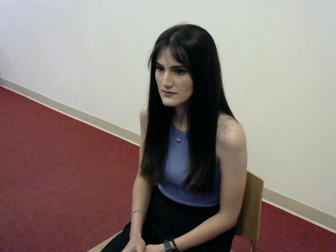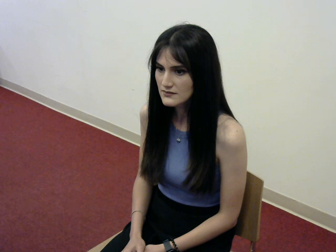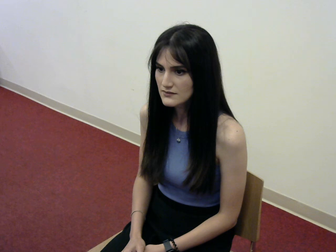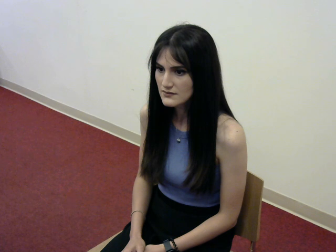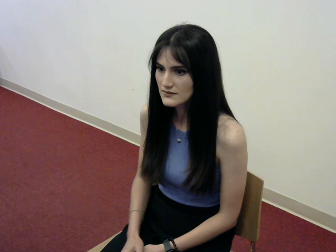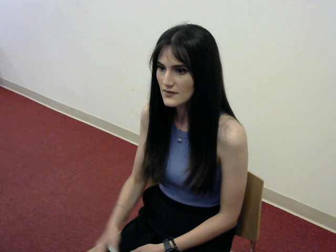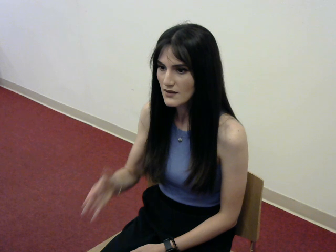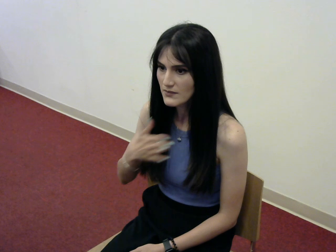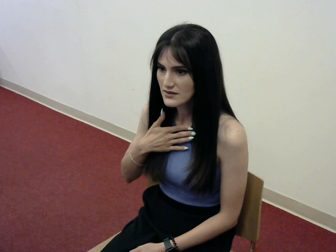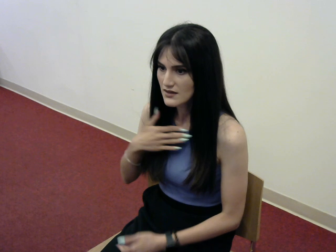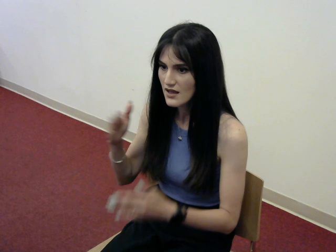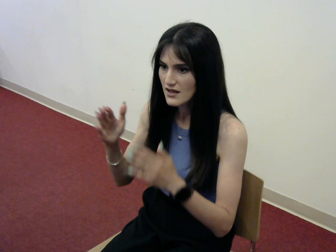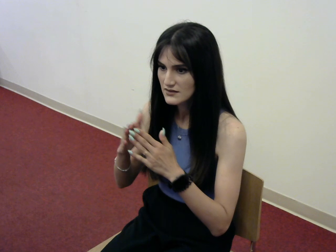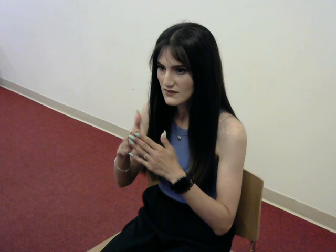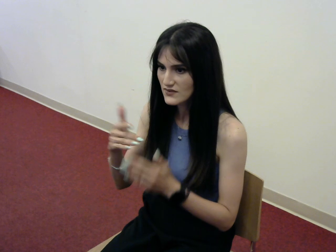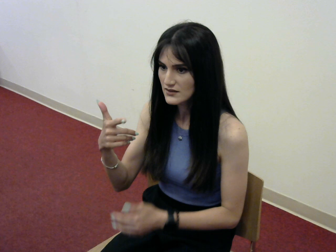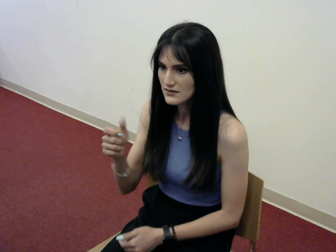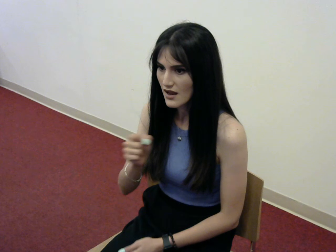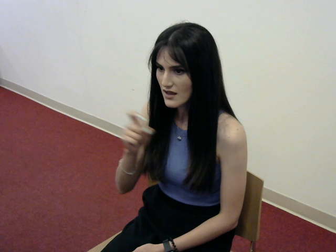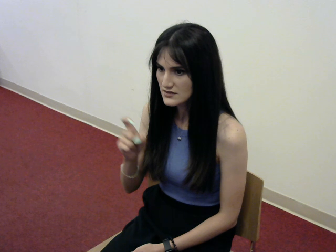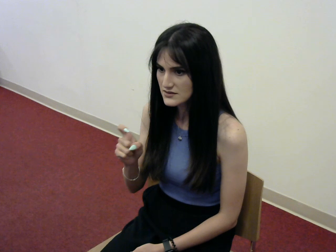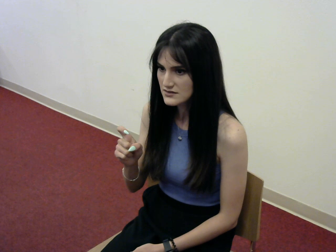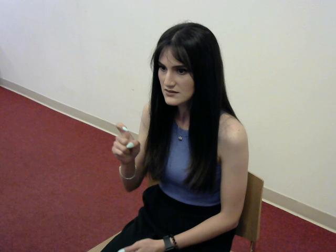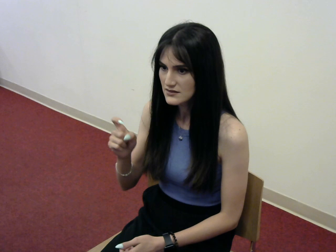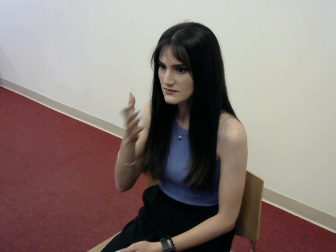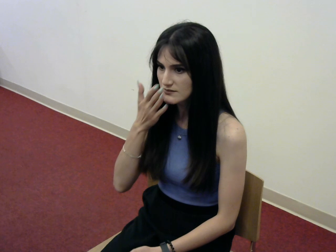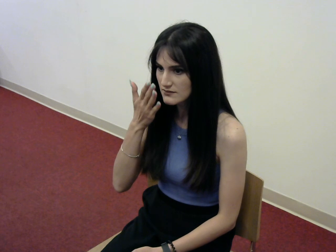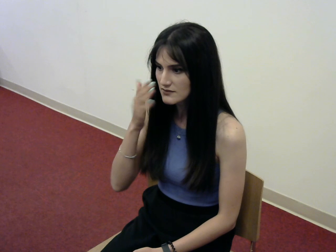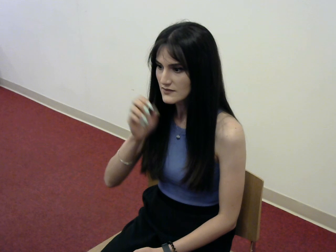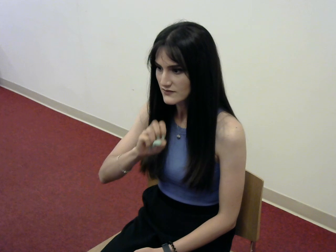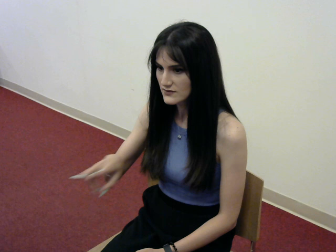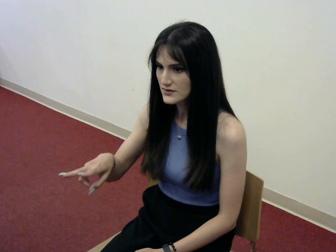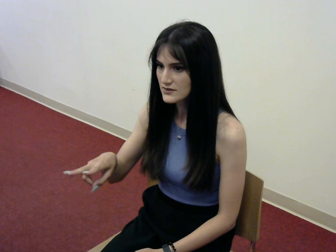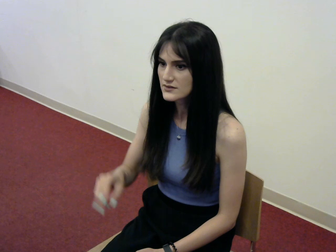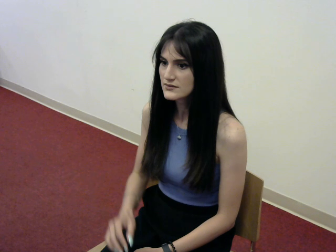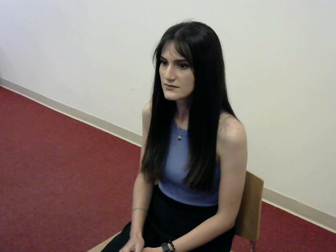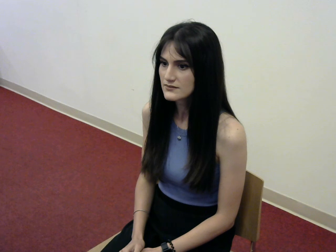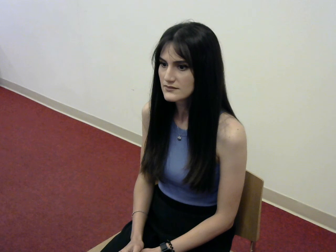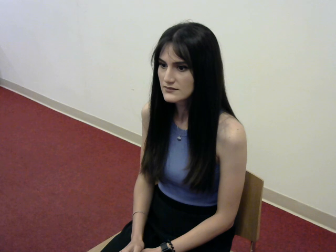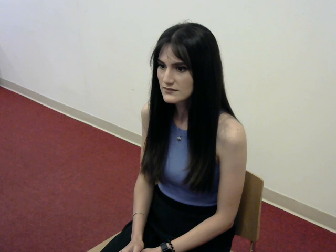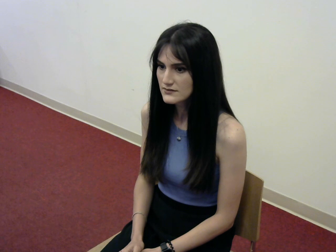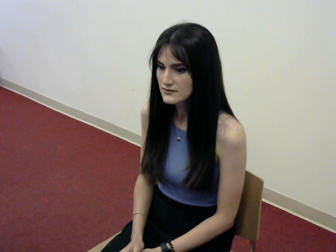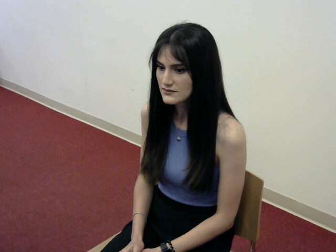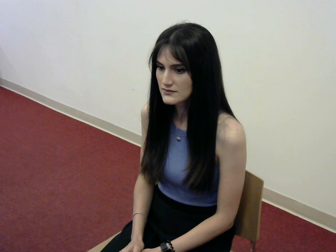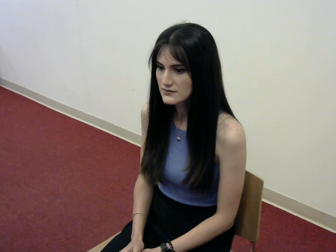Bizim evdən qaz iyi gəlir